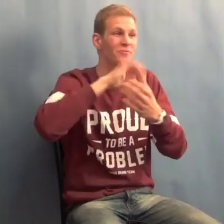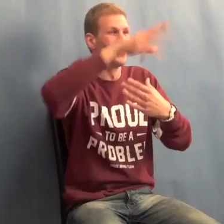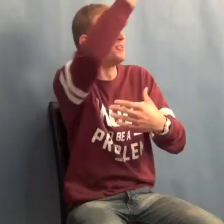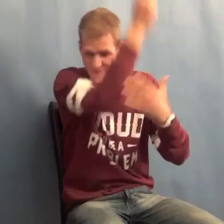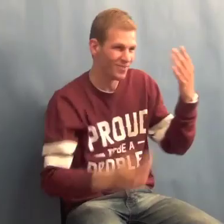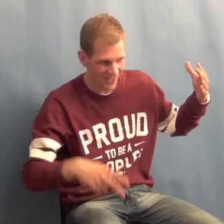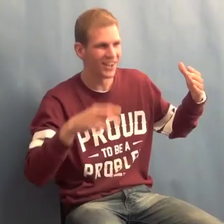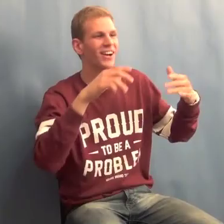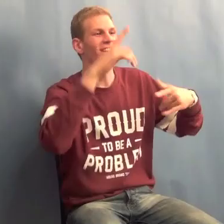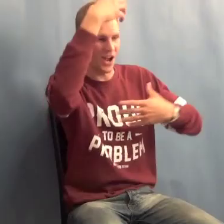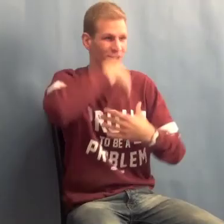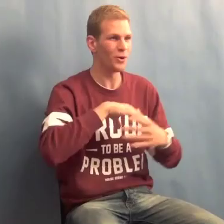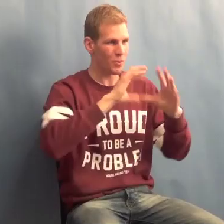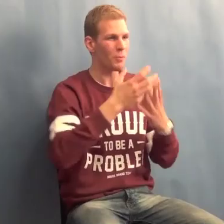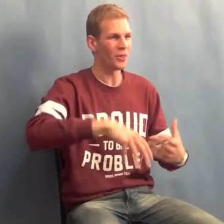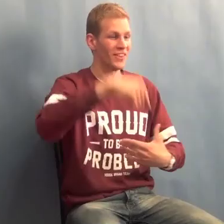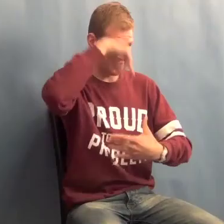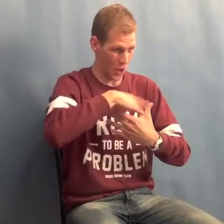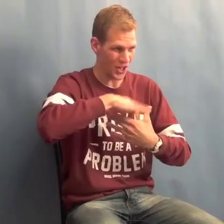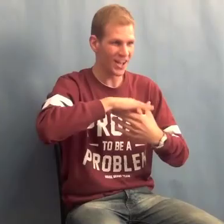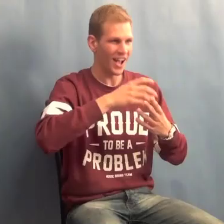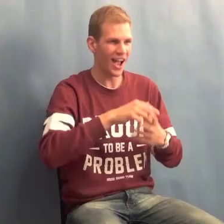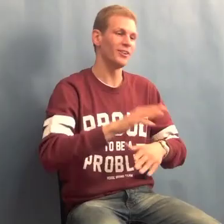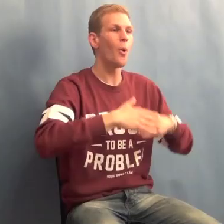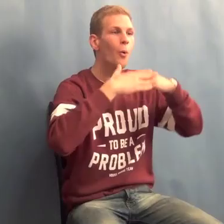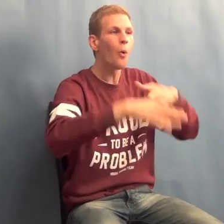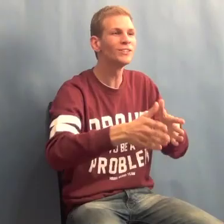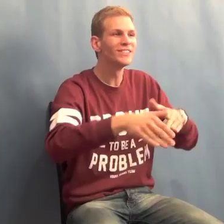Wypadł z rury na ulicę.